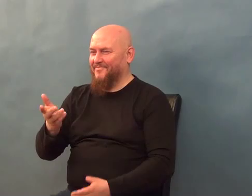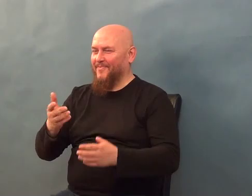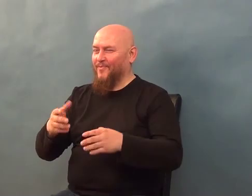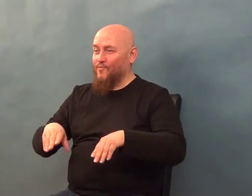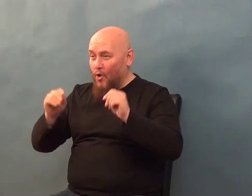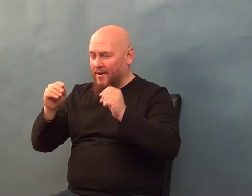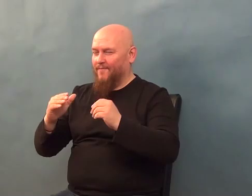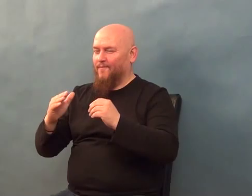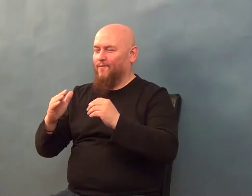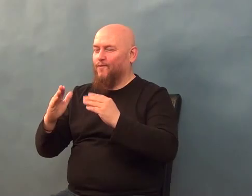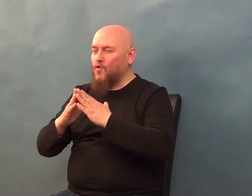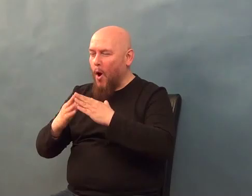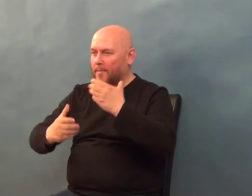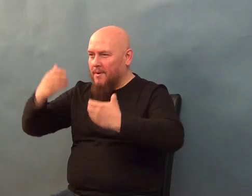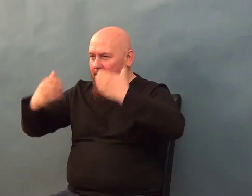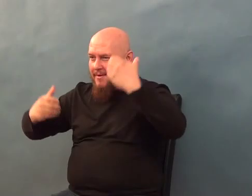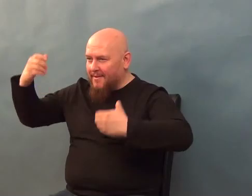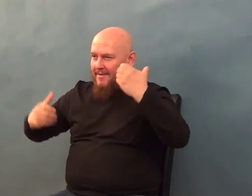Na początku były domy - wieżowce.